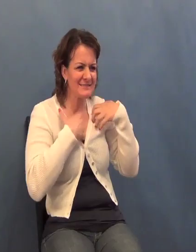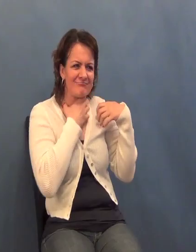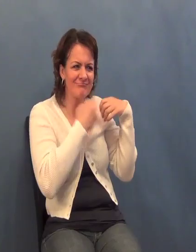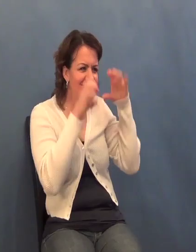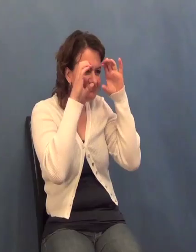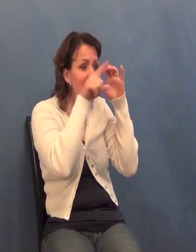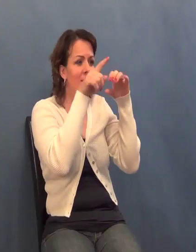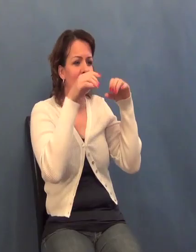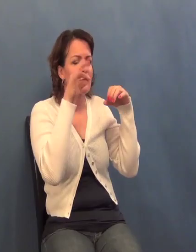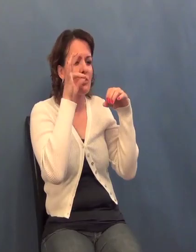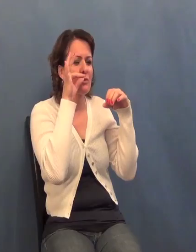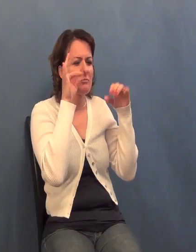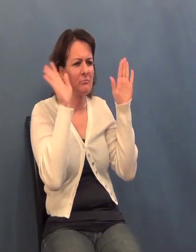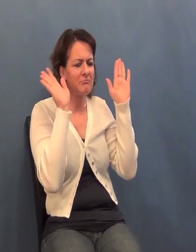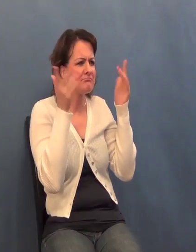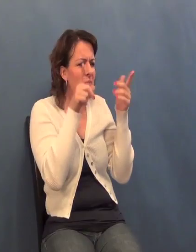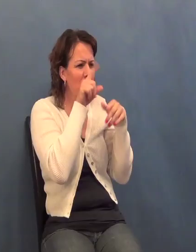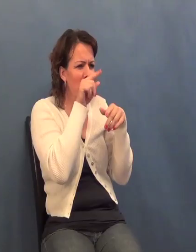Naprzeciwko jest kot... ptak?